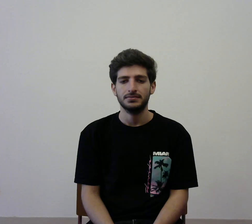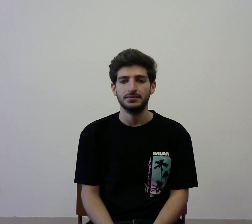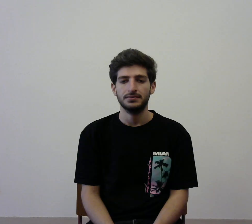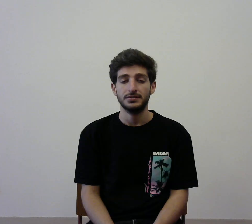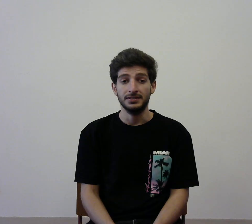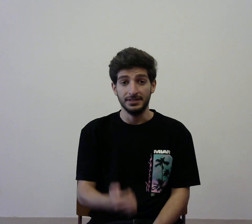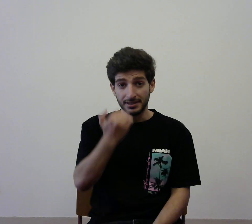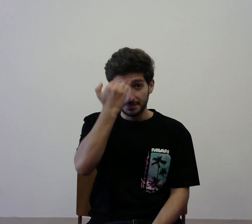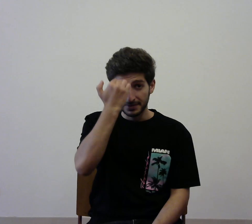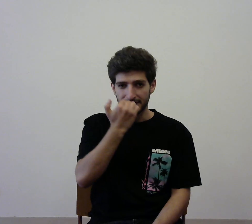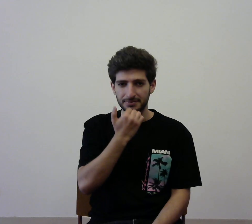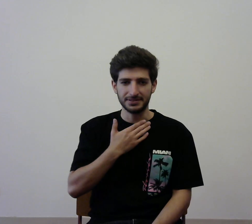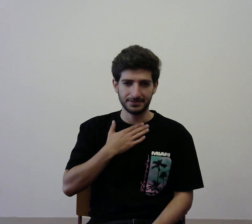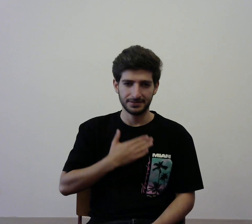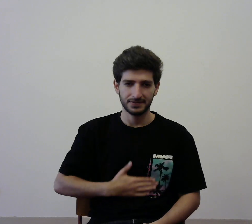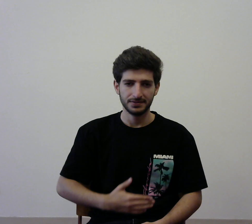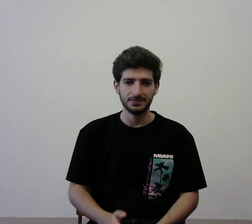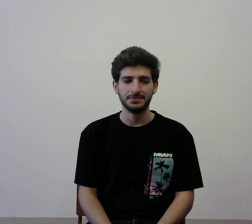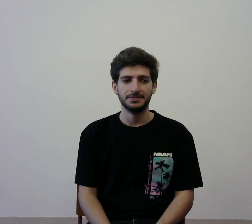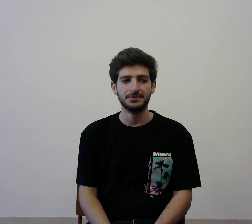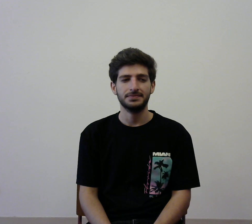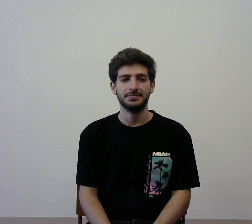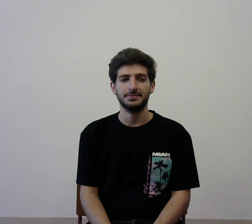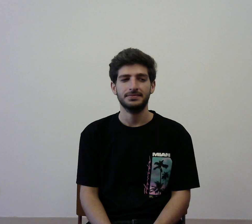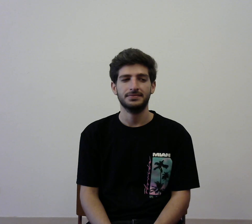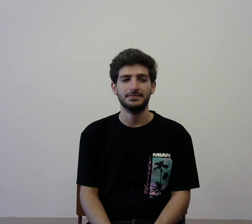Təşəkkür edirəm